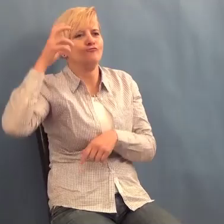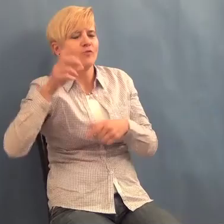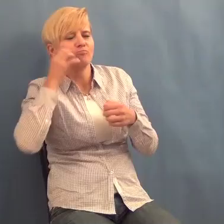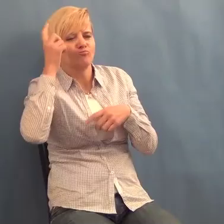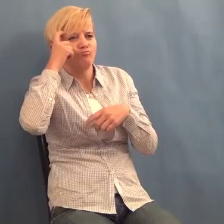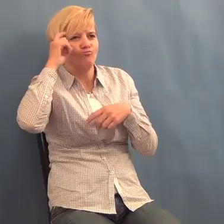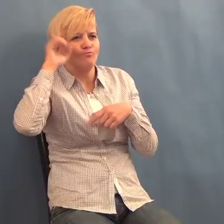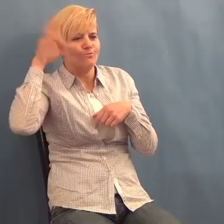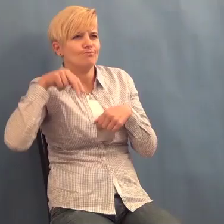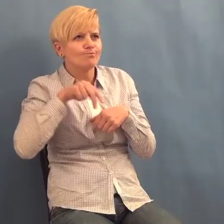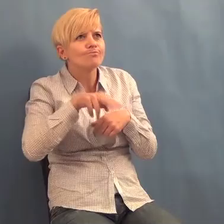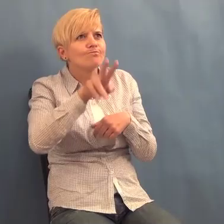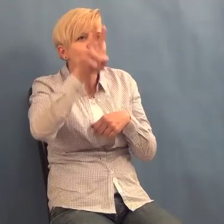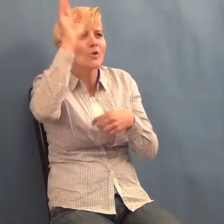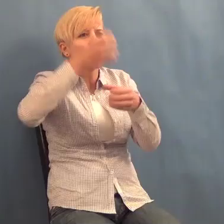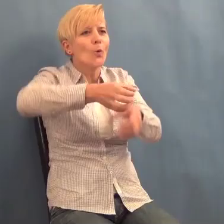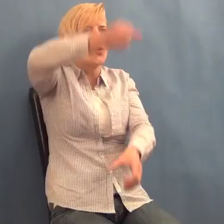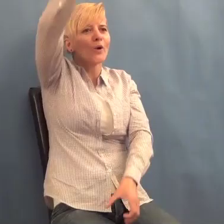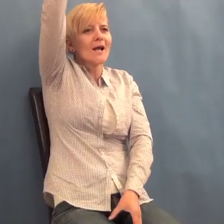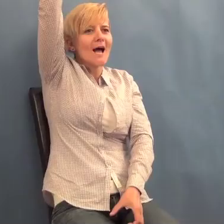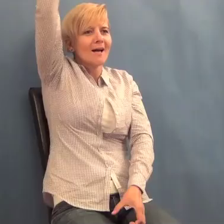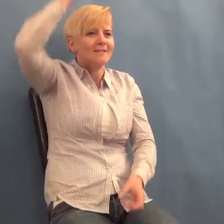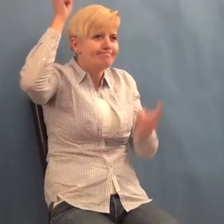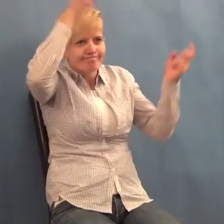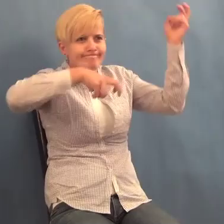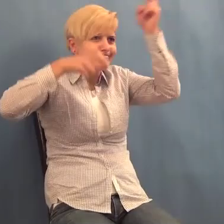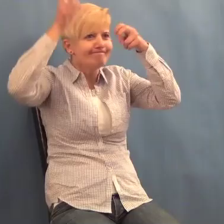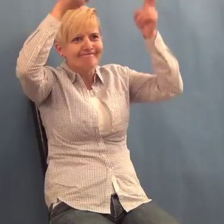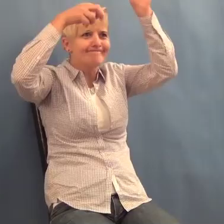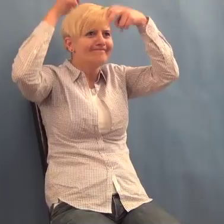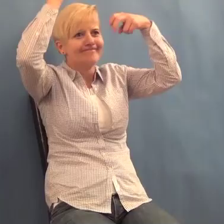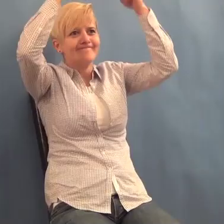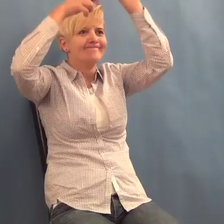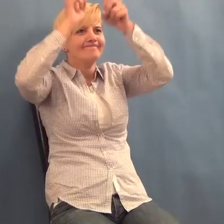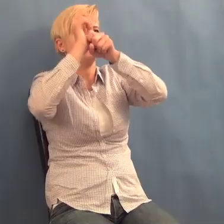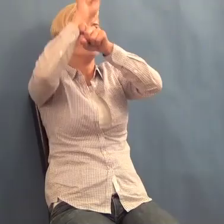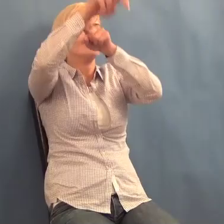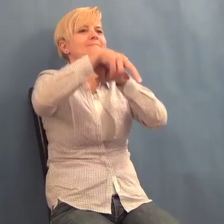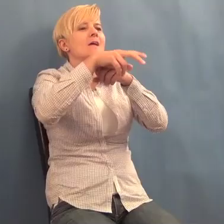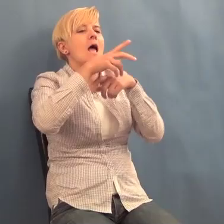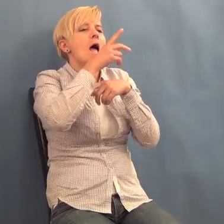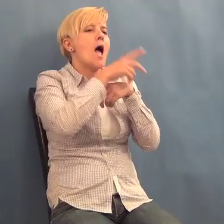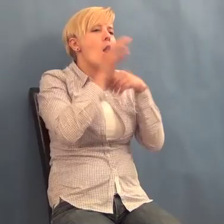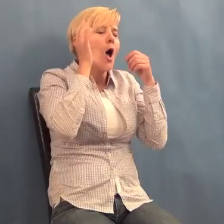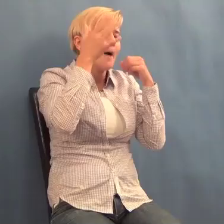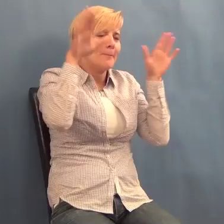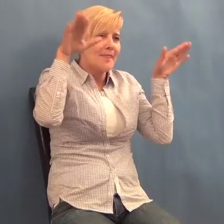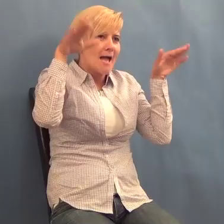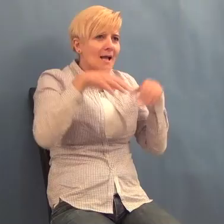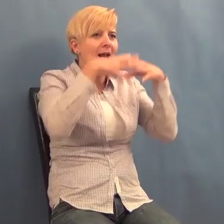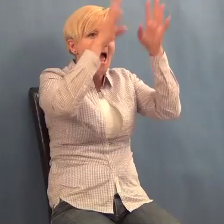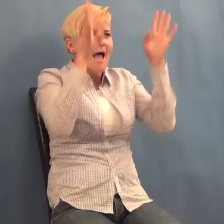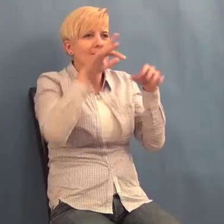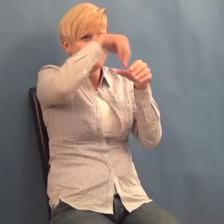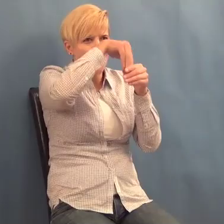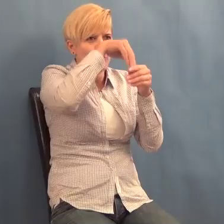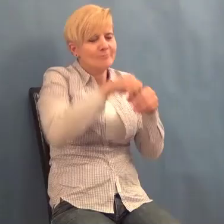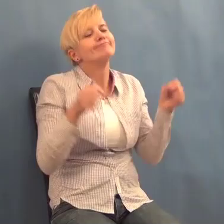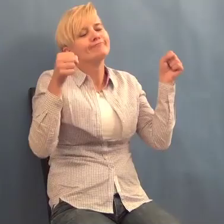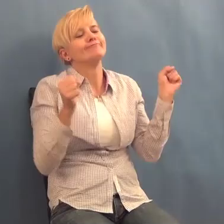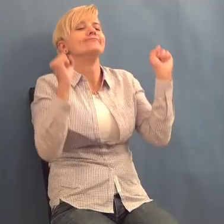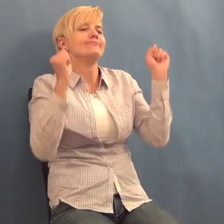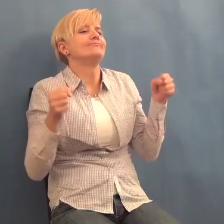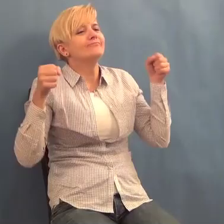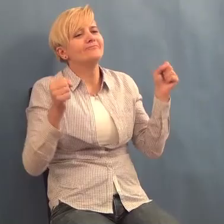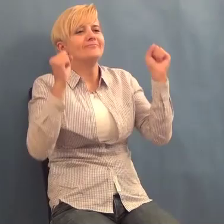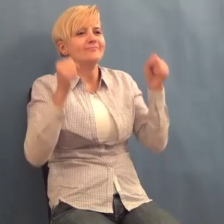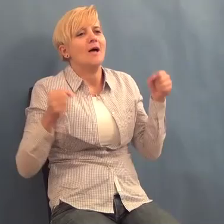Kot myśli... już wie. Idzie do rury, wchodzi po niej, wchodzi gdzieś, a kot... nie, ptak w środku klatki huśta się.